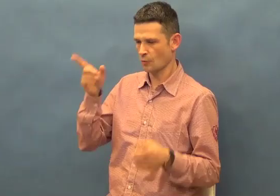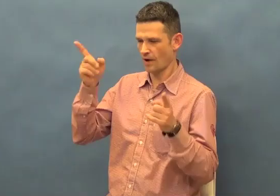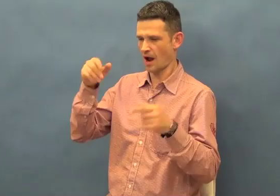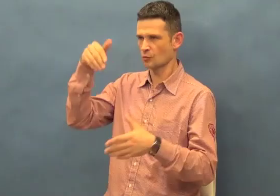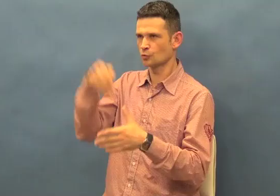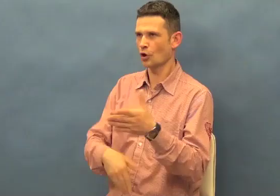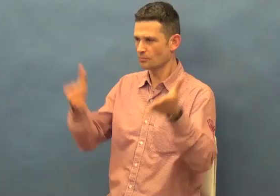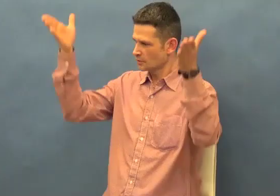Uwaga, groźba utonięcia.